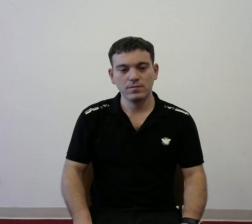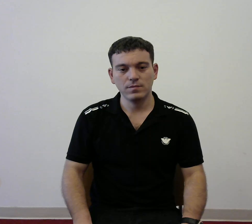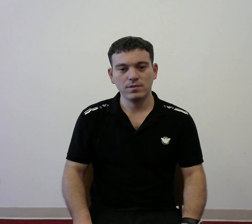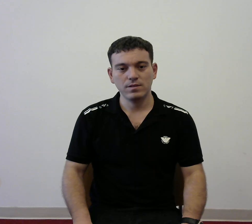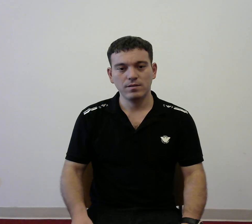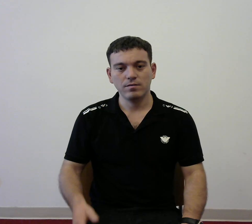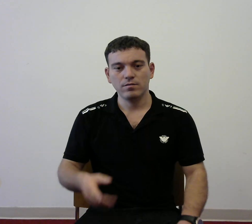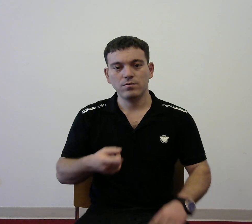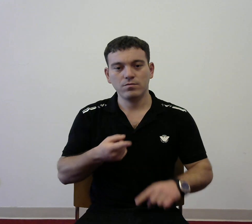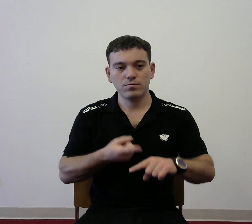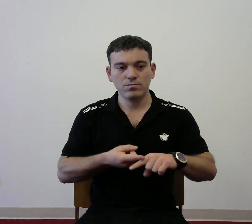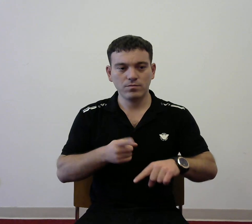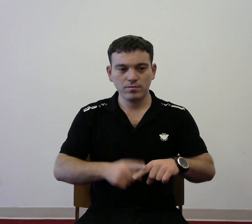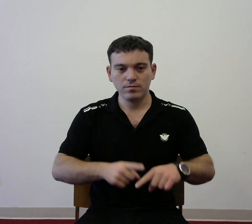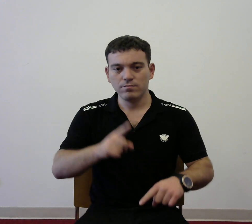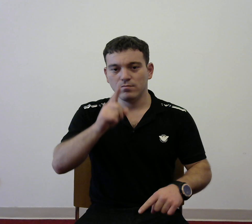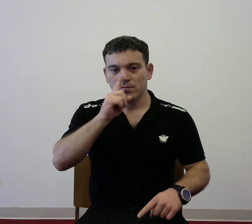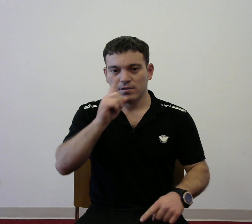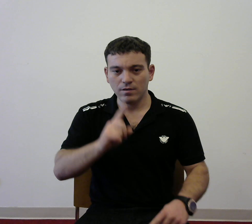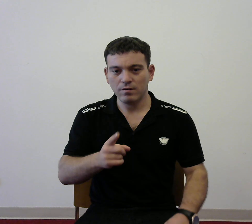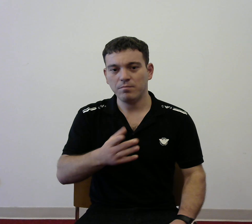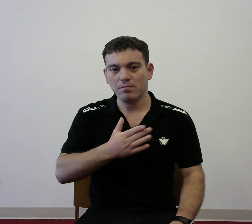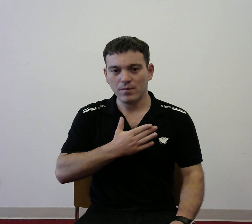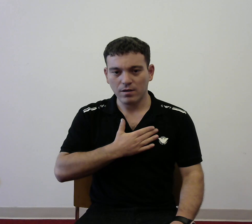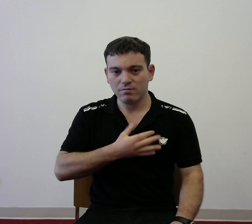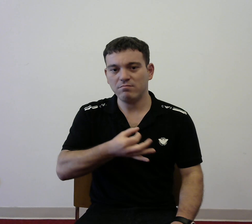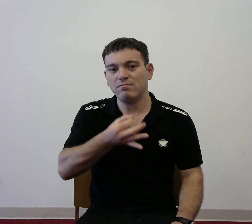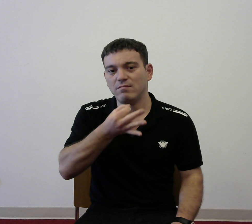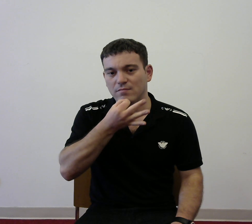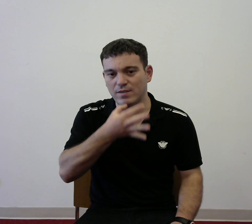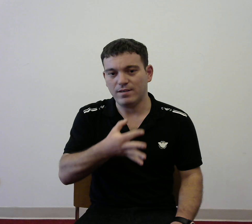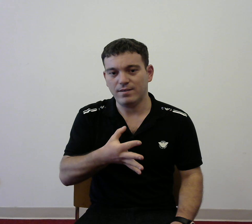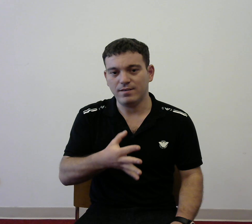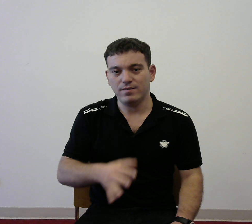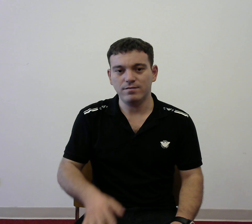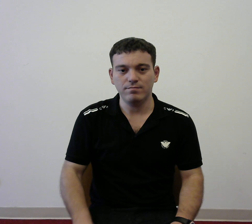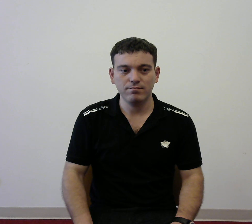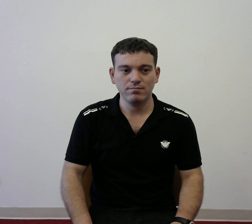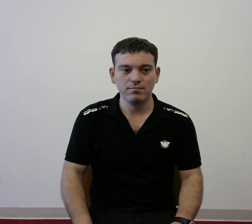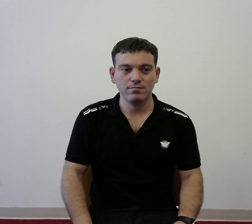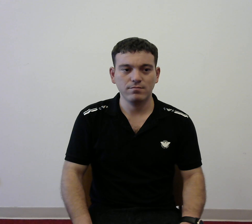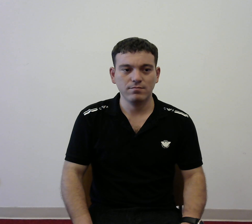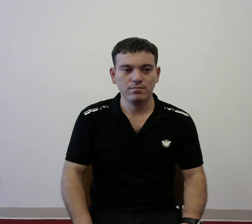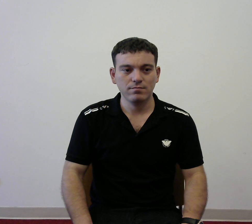Bu ətir mənim xoşuma gəlir